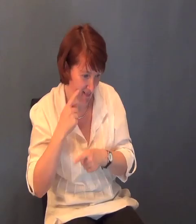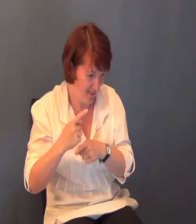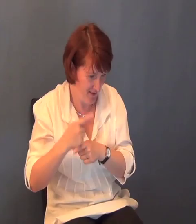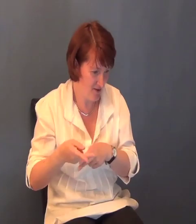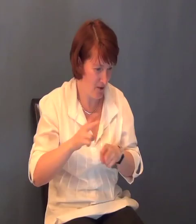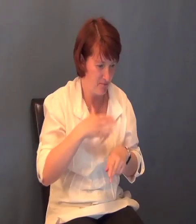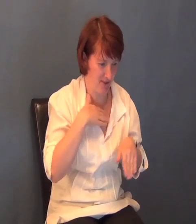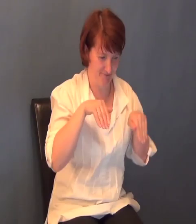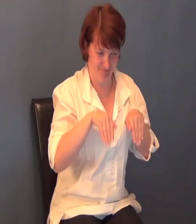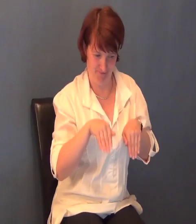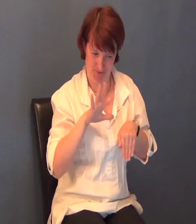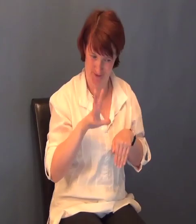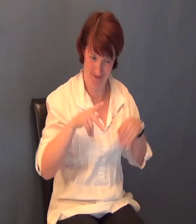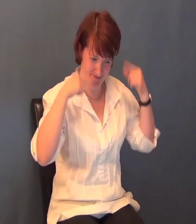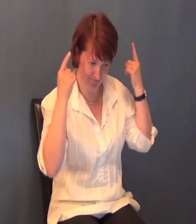Następnie pies ładnie siedzi, z długimi uszami.